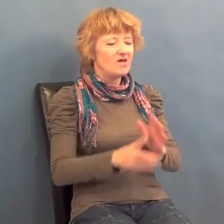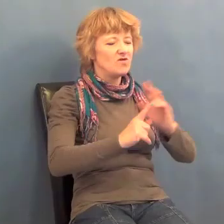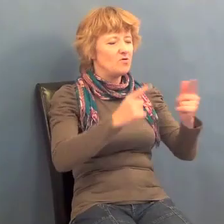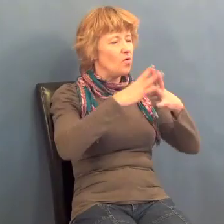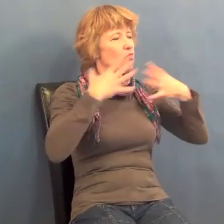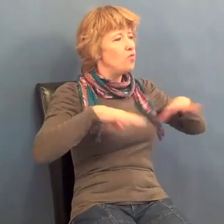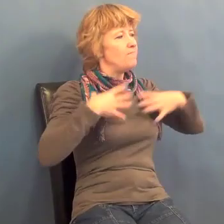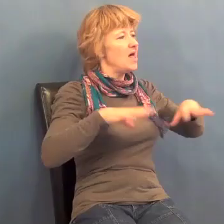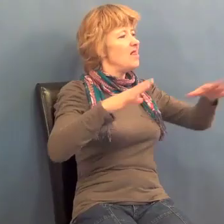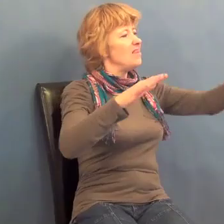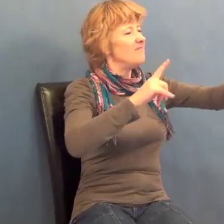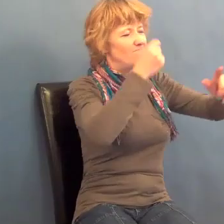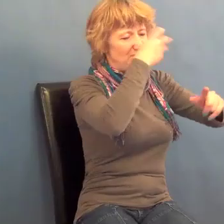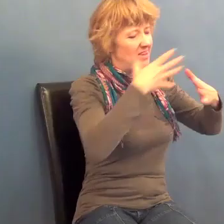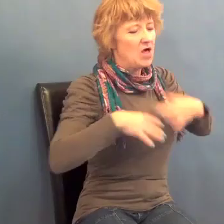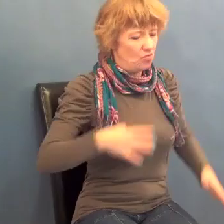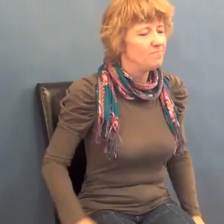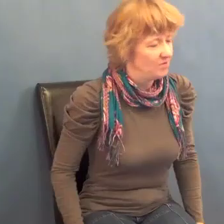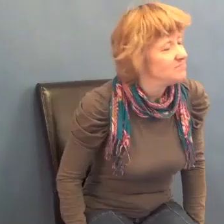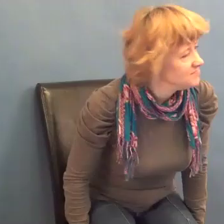Nie wolno, tylko trzeba być ubranym, bo tak jest nieładnie.